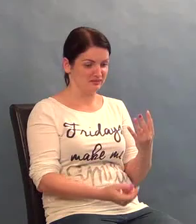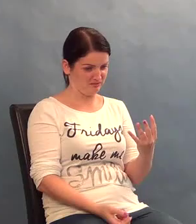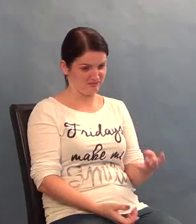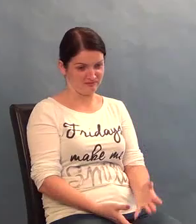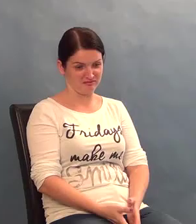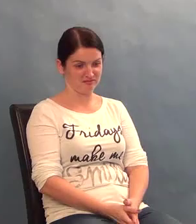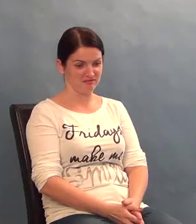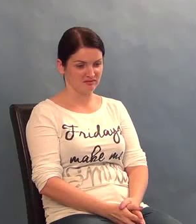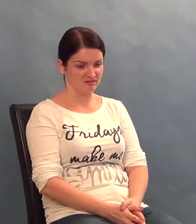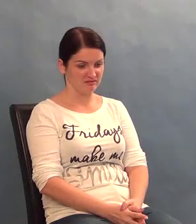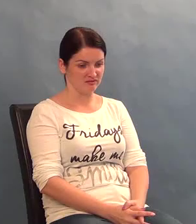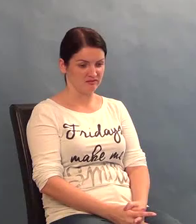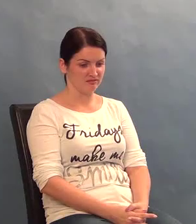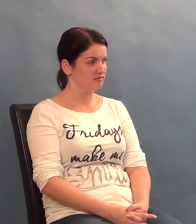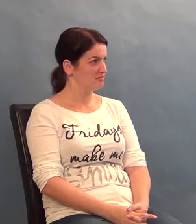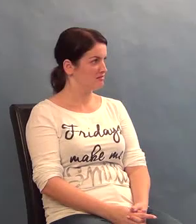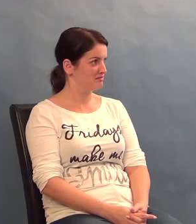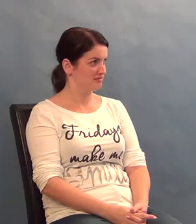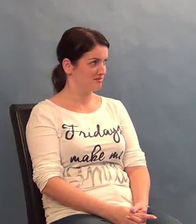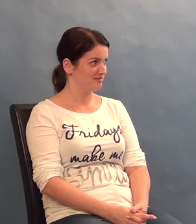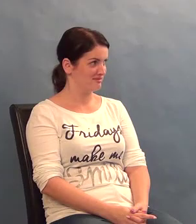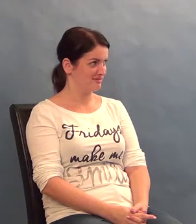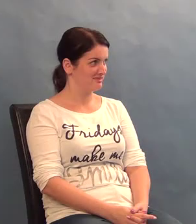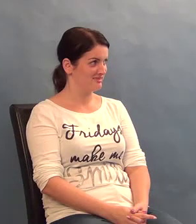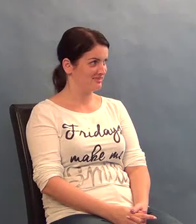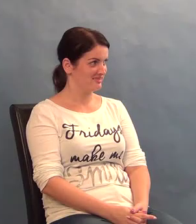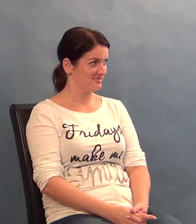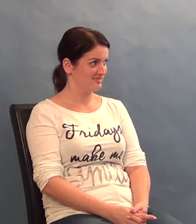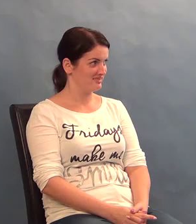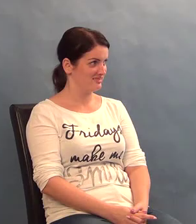Drugiego lutego, rano?